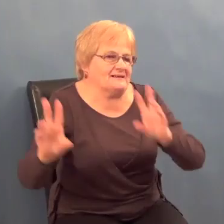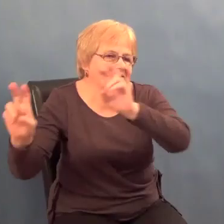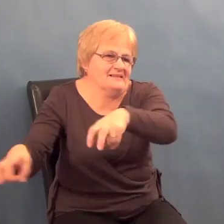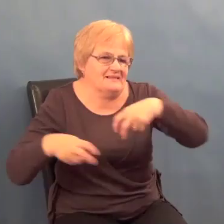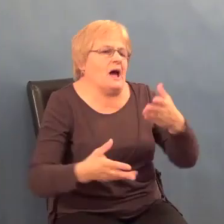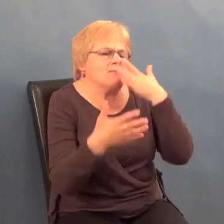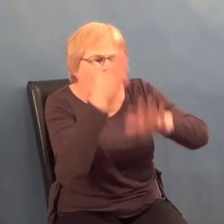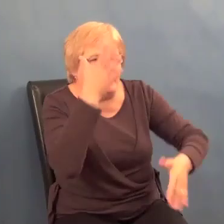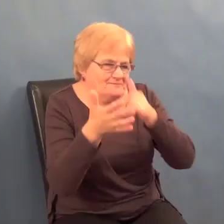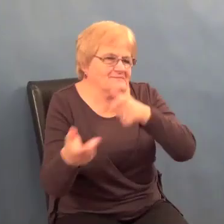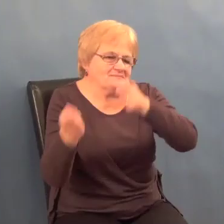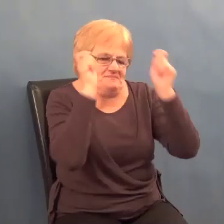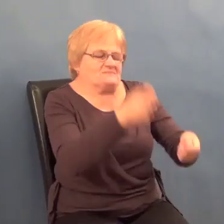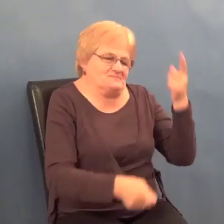Wykorzystuje to, bez tego nie da się, bierze pałeczki i gra na tym.